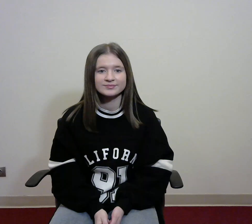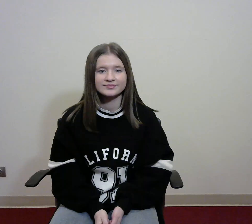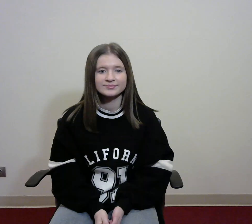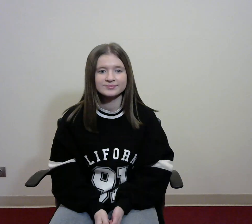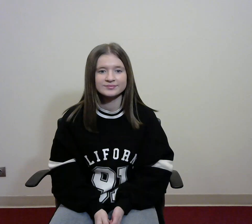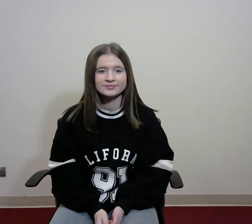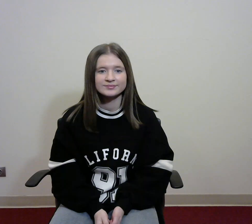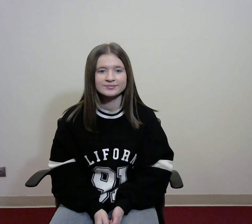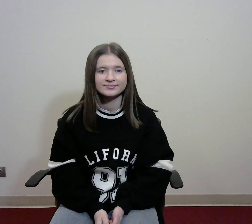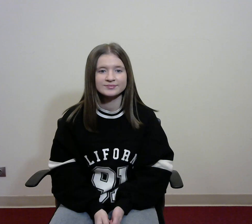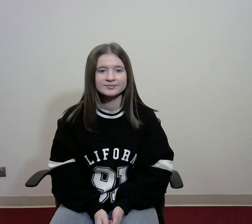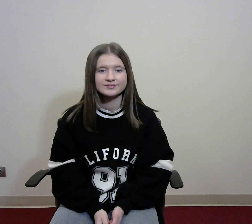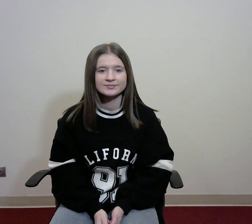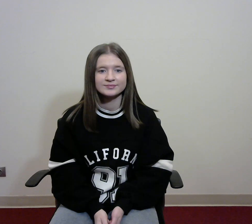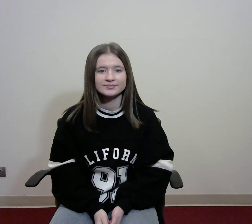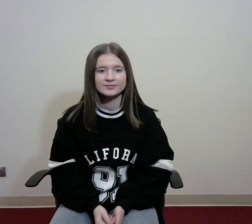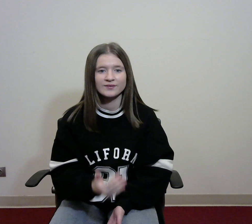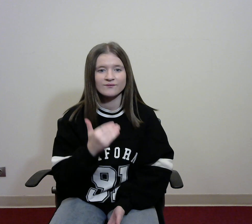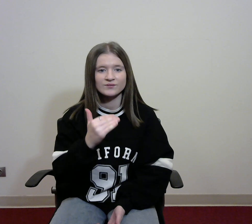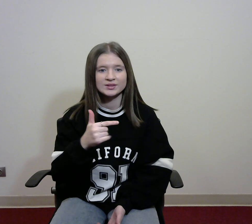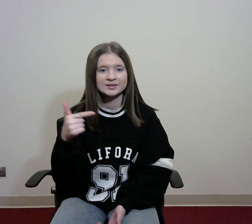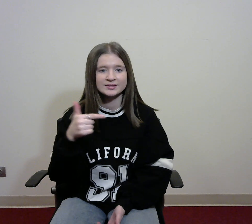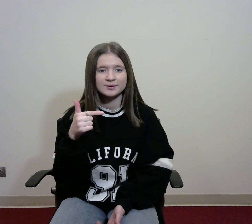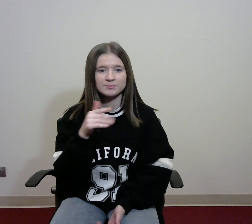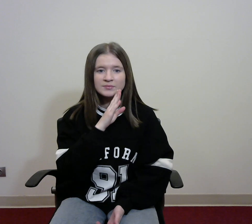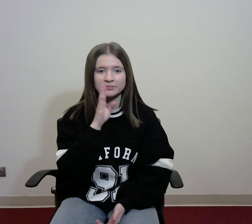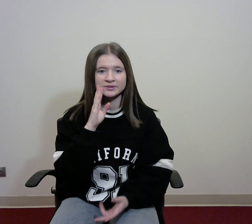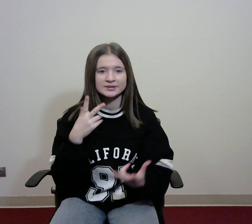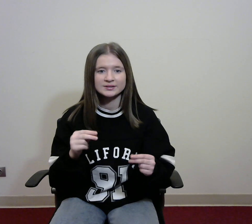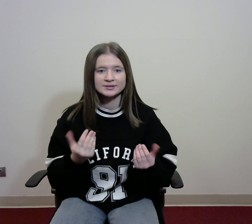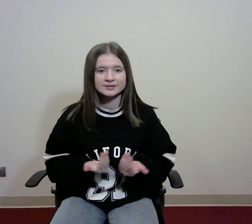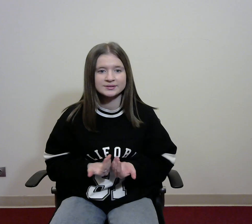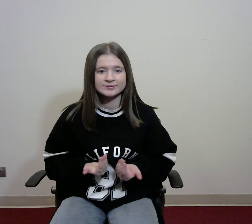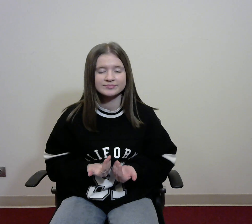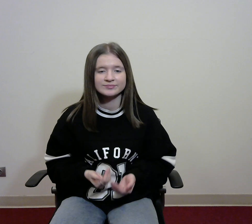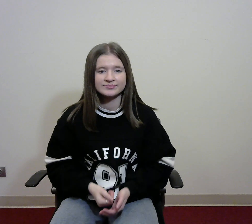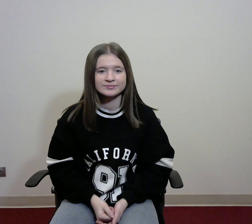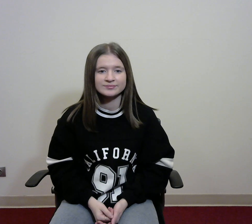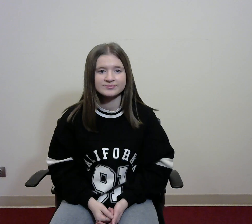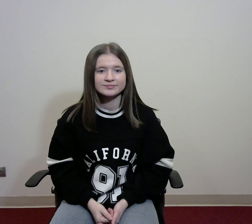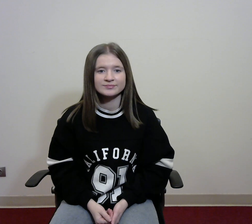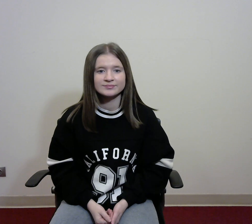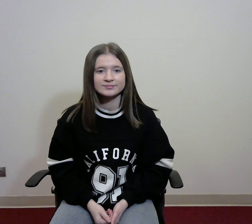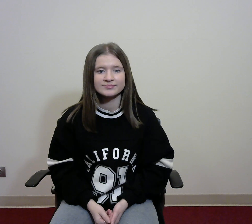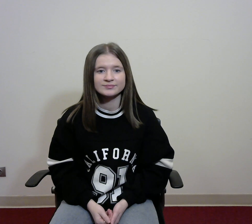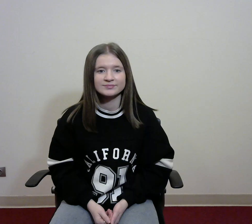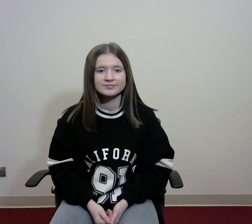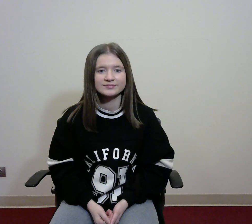Sənin qayınanan harda yaşayır?